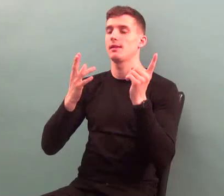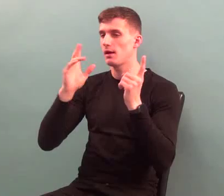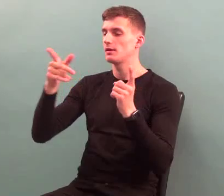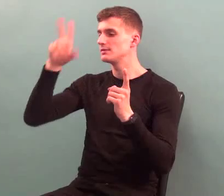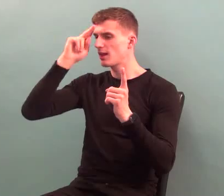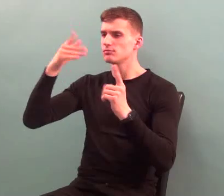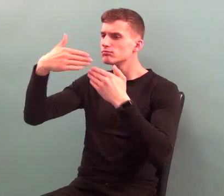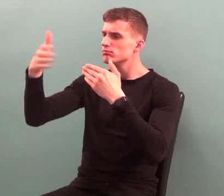Strażacy otwierają po kolei wszystkie drzwi.